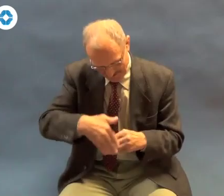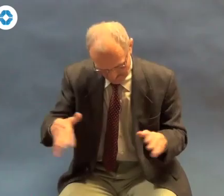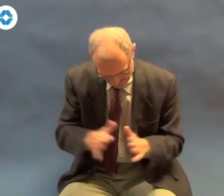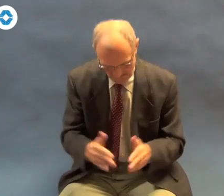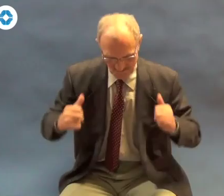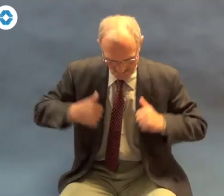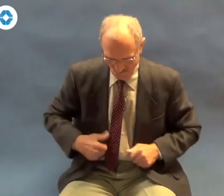Zakłada plecak.